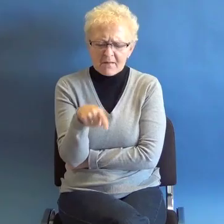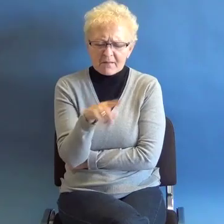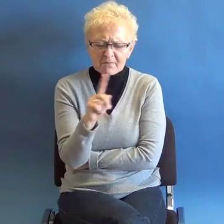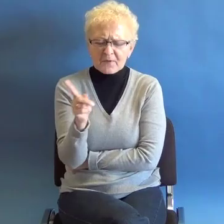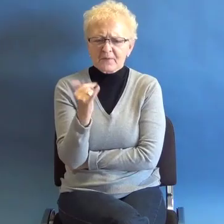Jak?